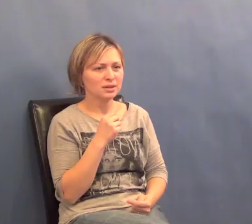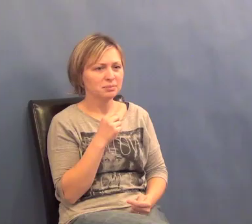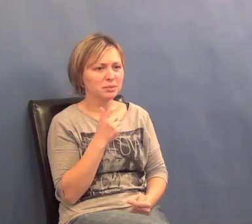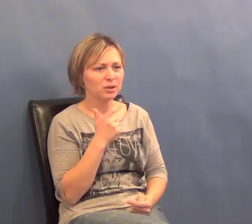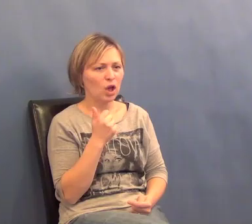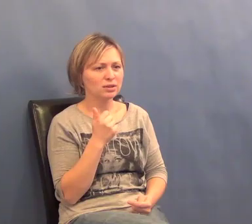Niebezpieczeństwo.